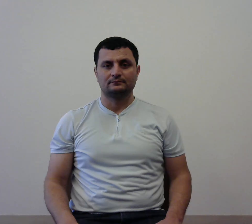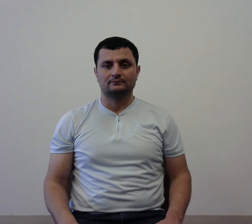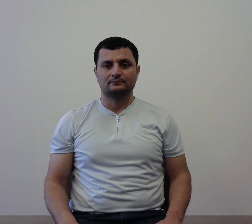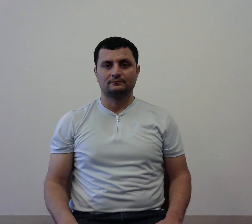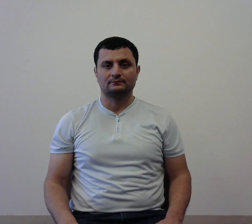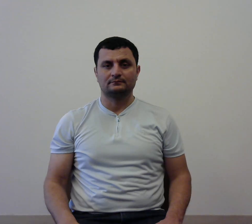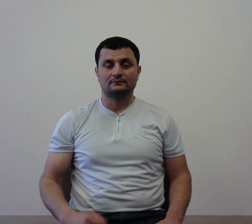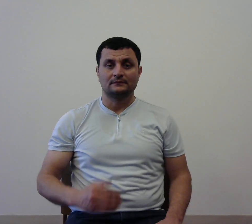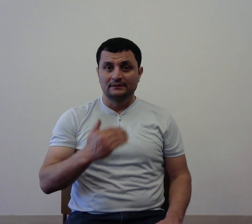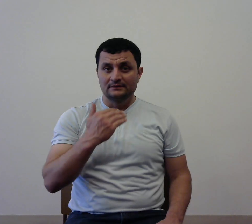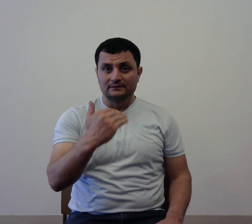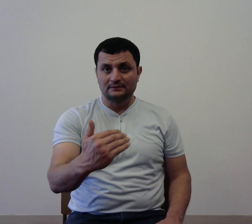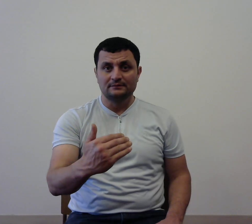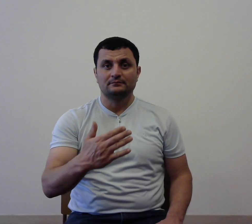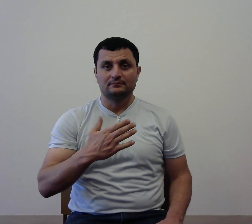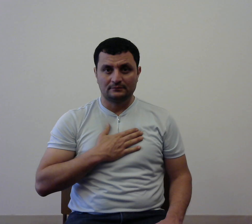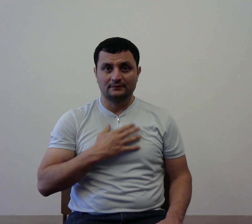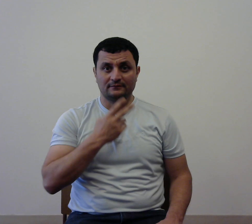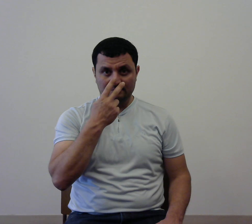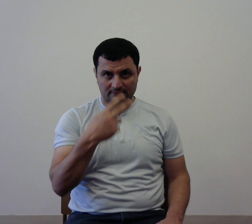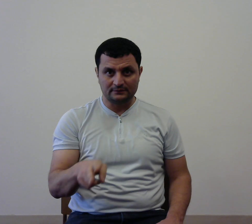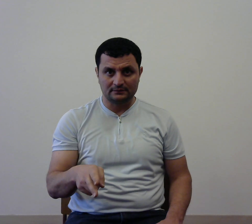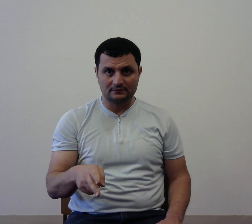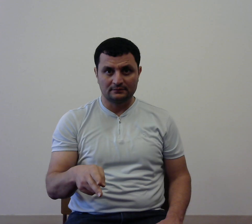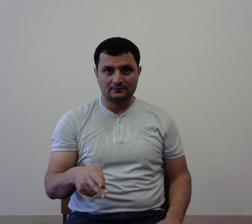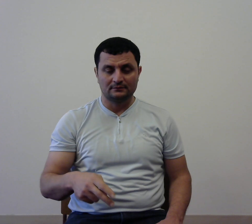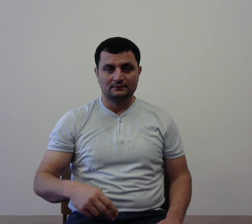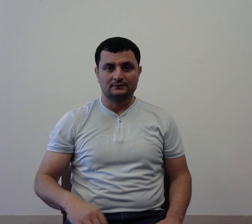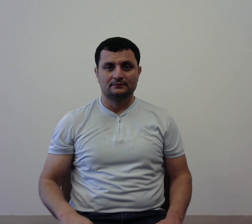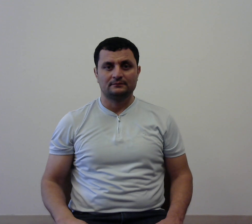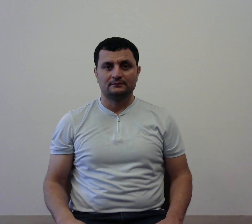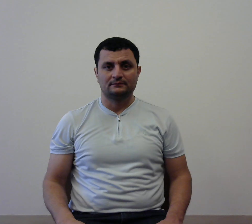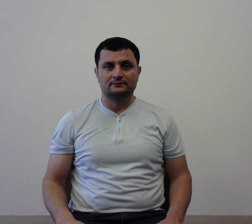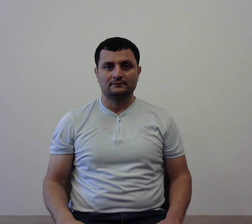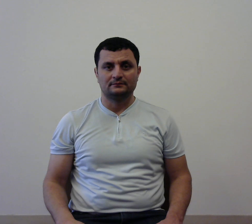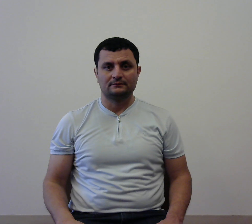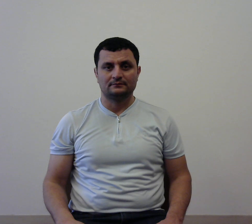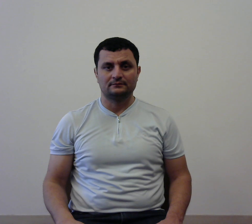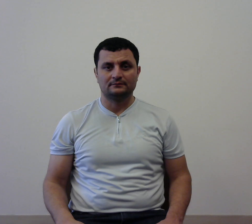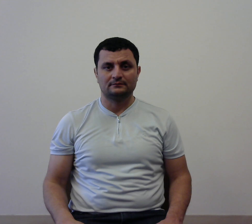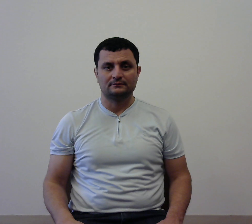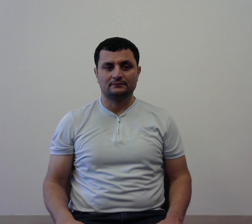Siz məni görürsünüzmü?